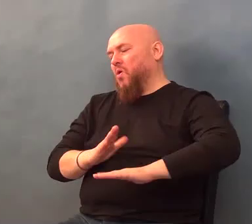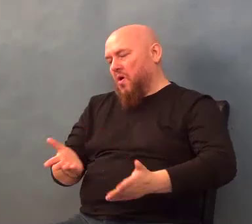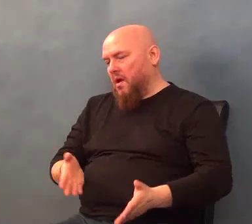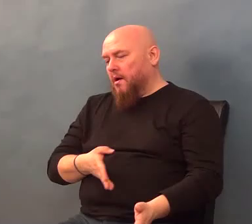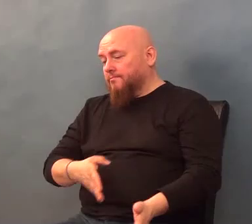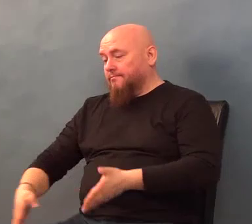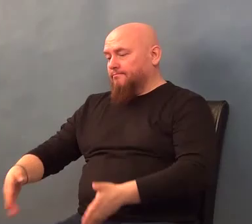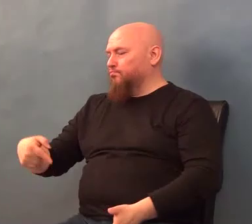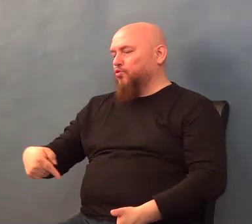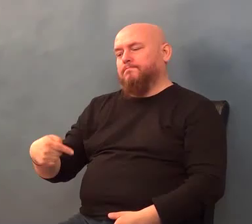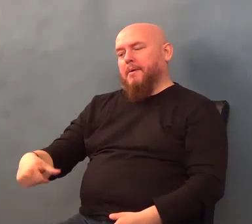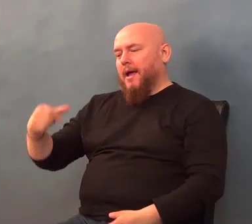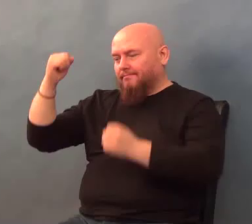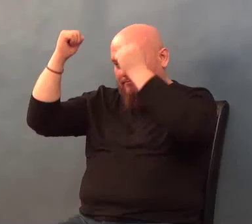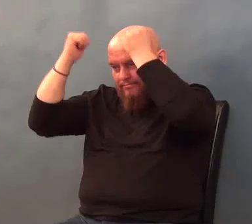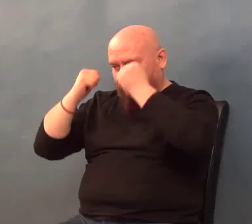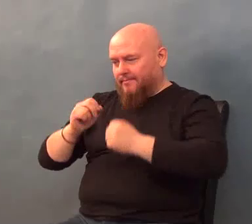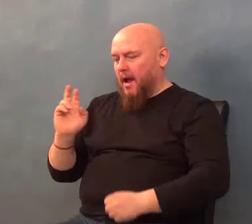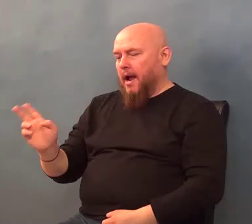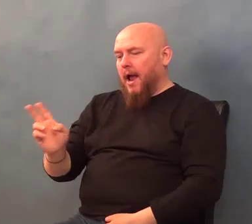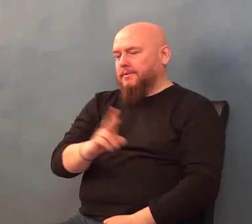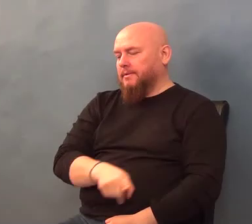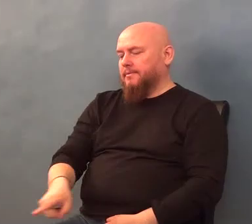Podczas jazdy na łyżwach każdy musi mieć założony kask.